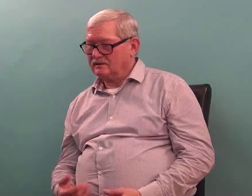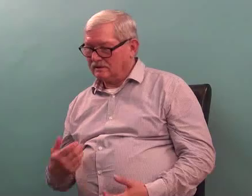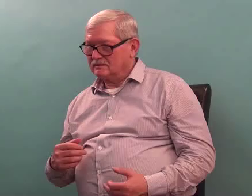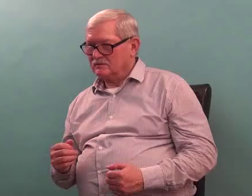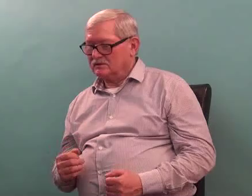Boi się.